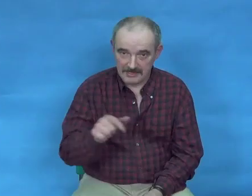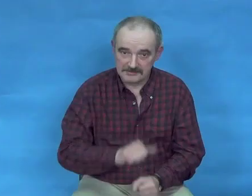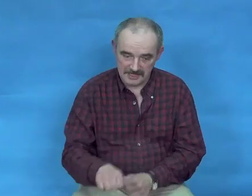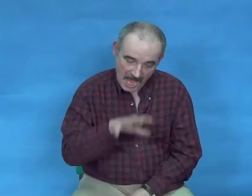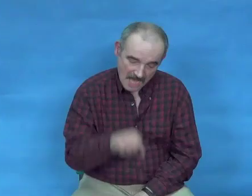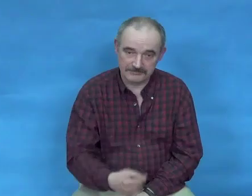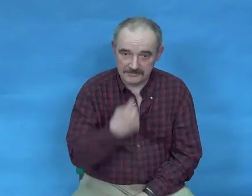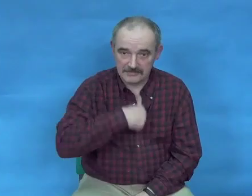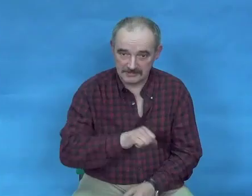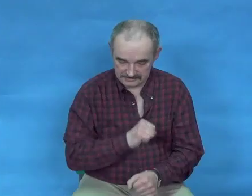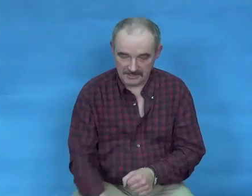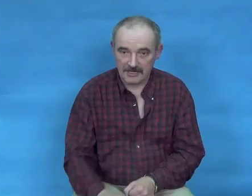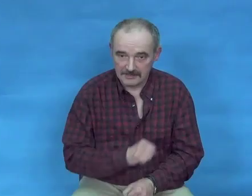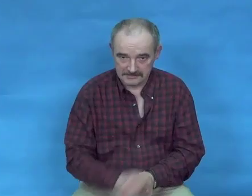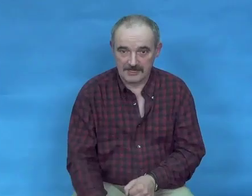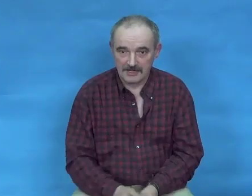Tak się zdarza, że kot złapie rybę i zjada.